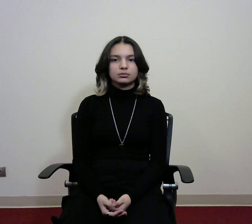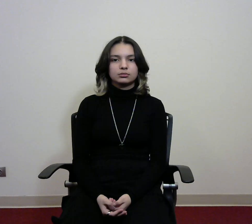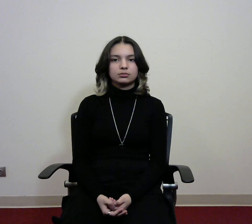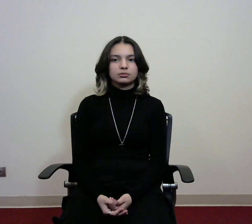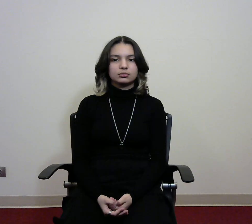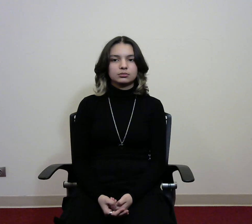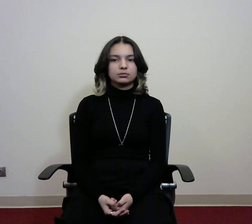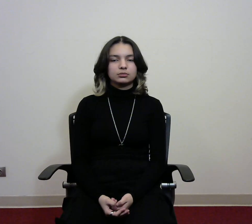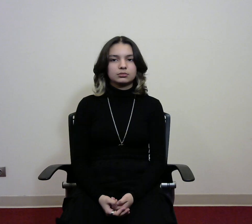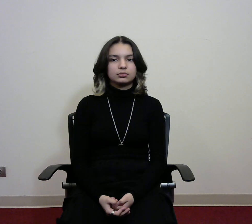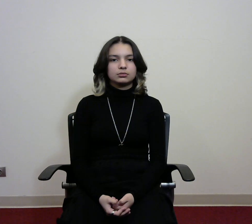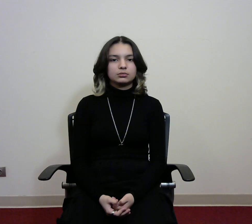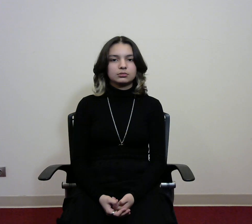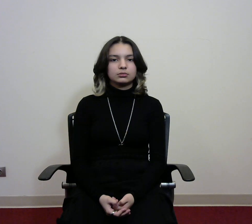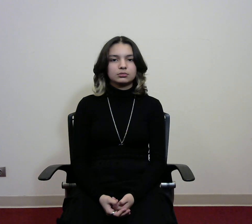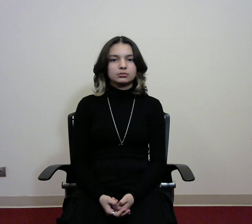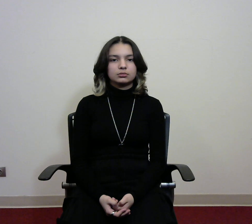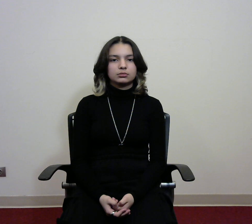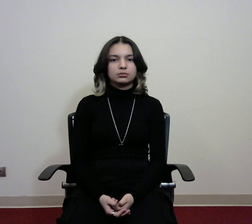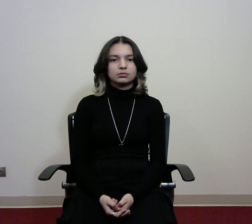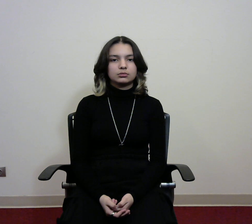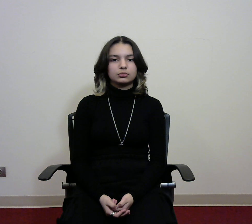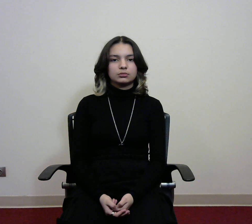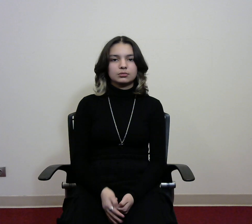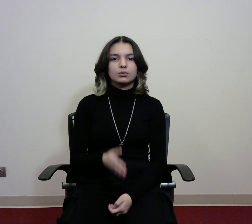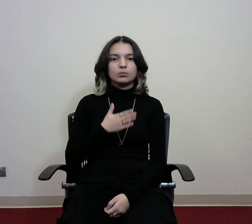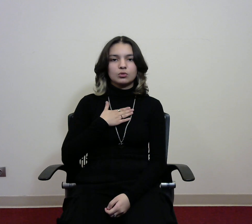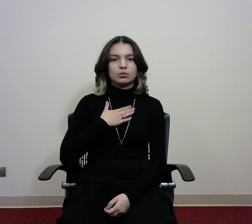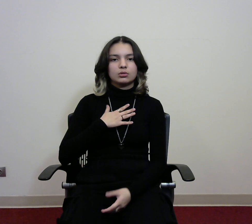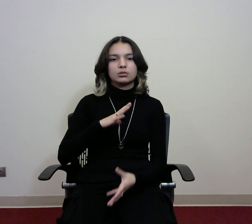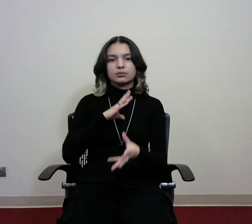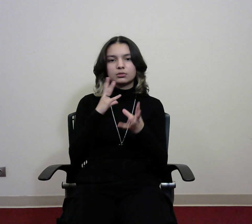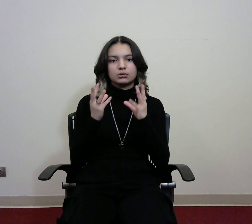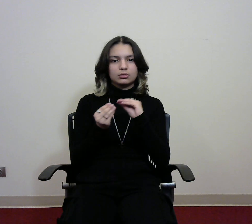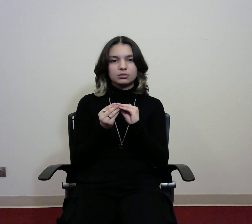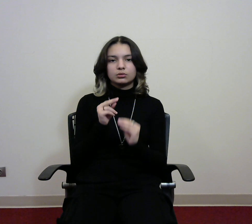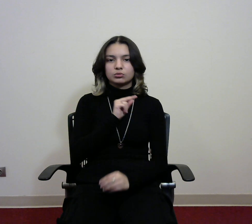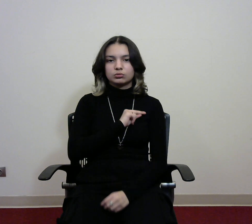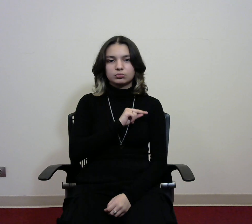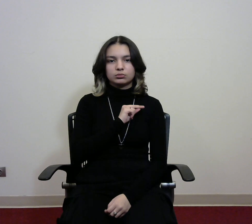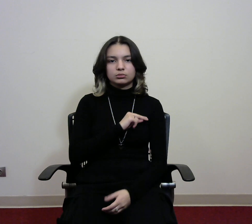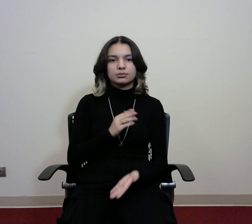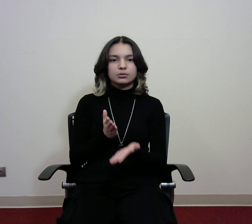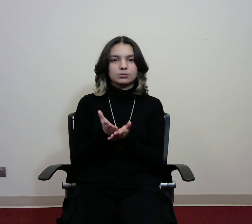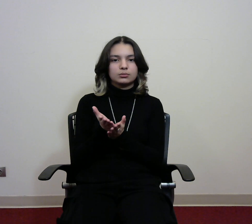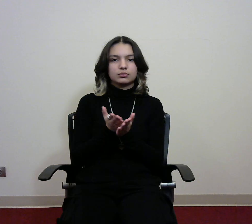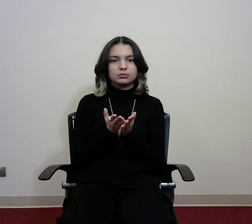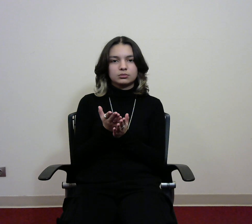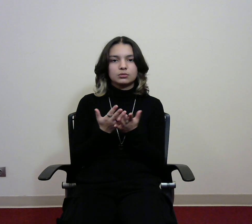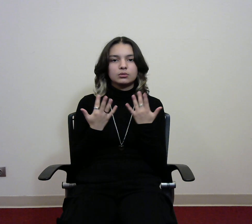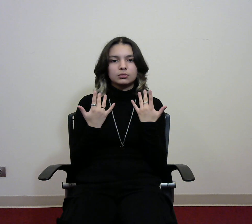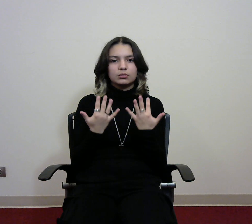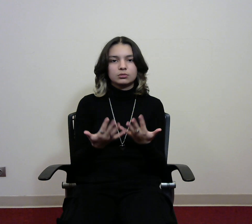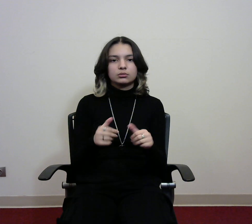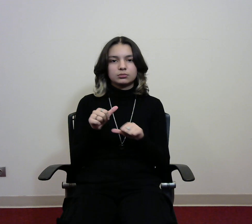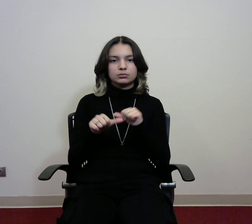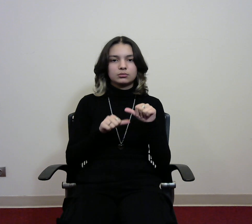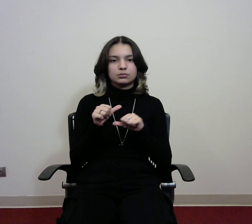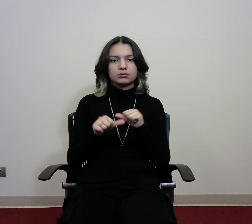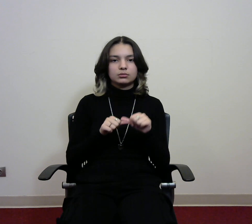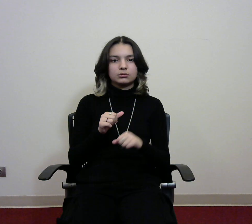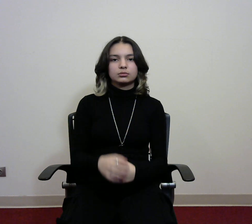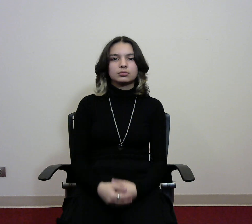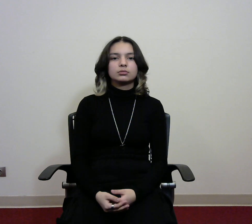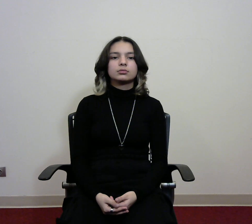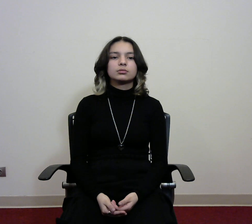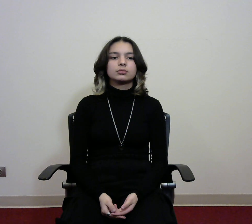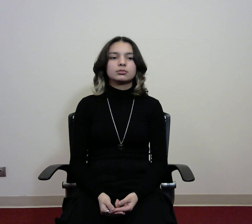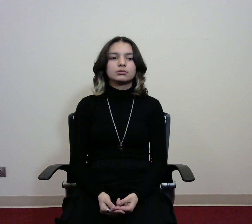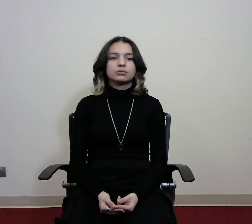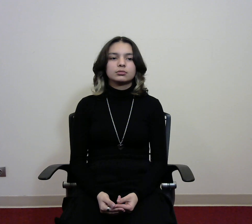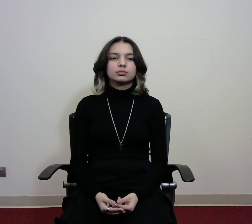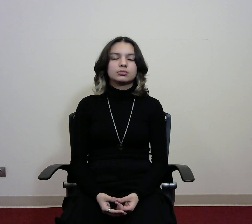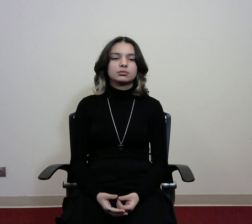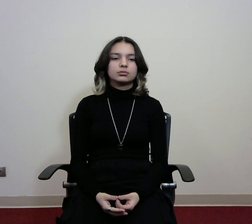Mənim ümumi iş stajım neçə ildir?